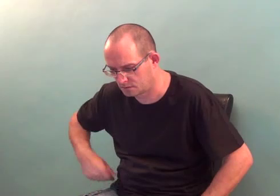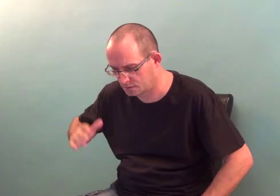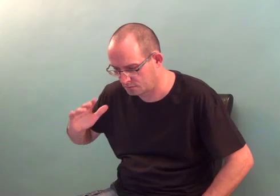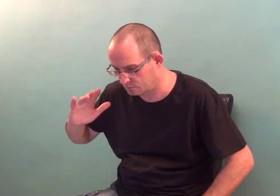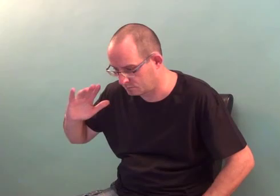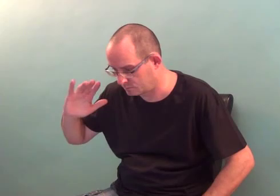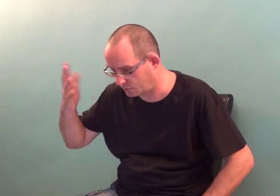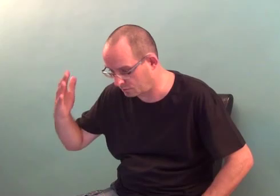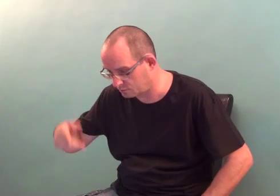Piątego.